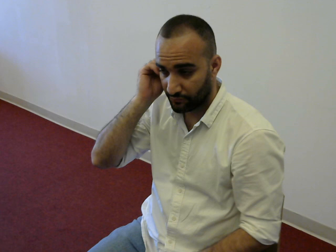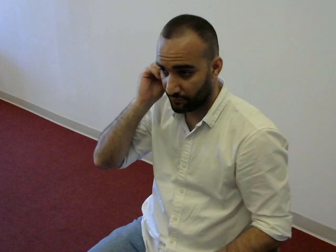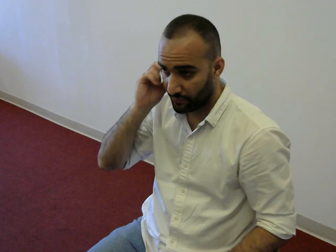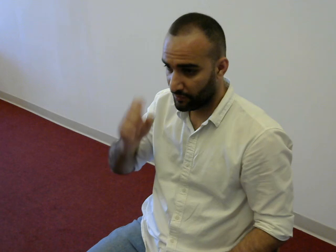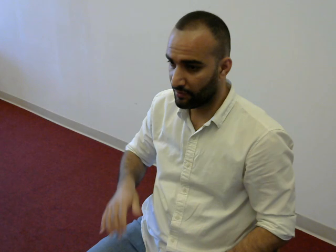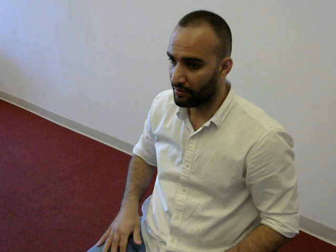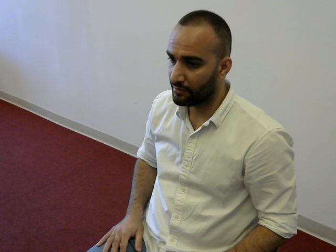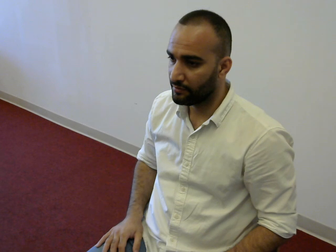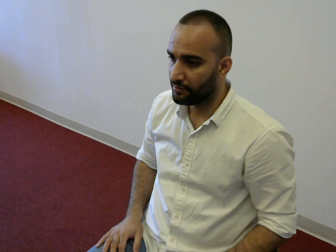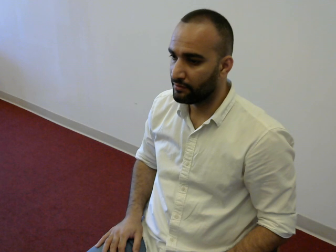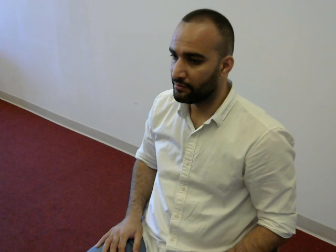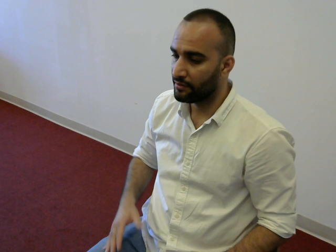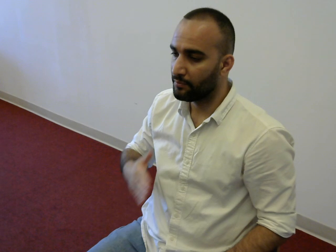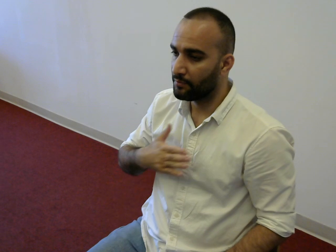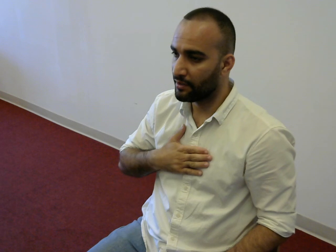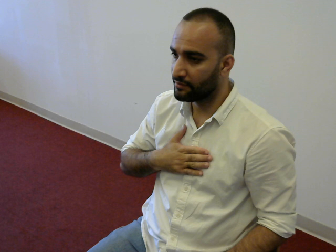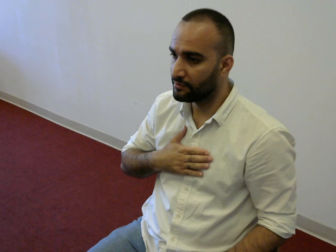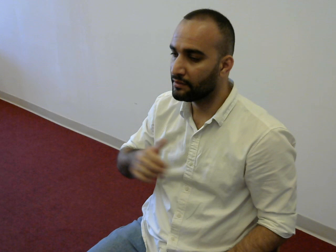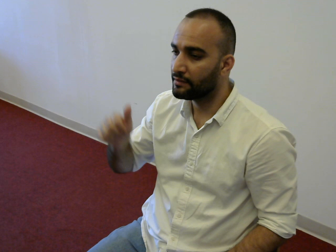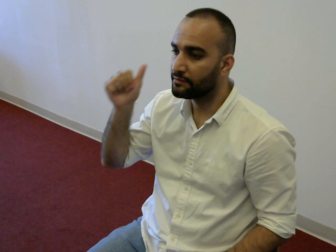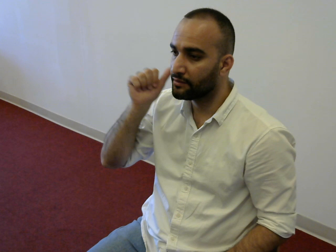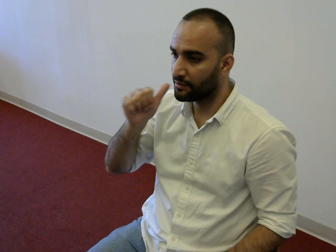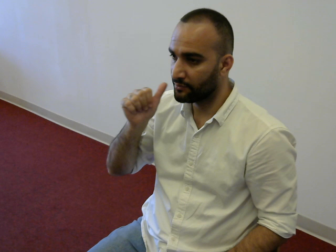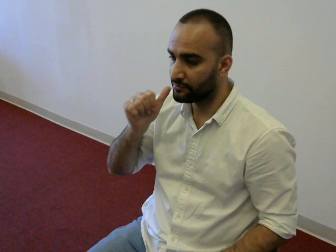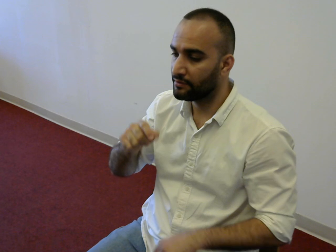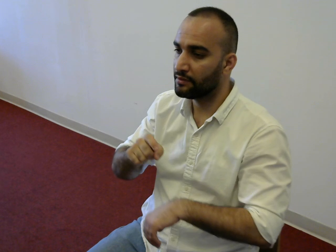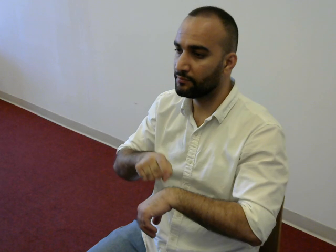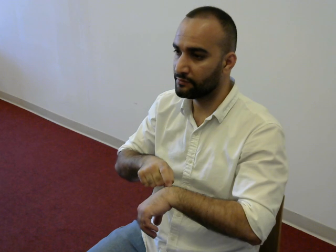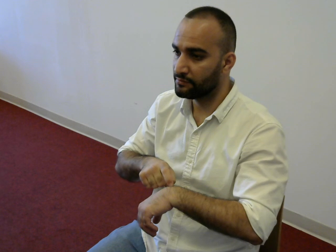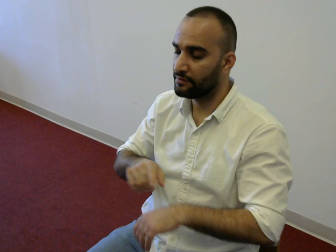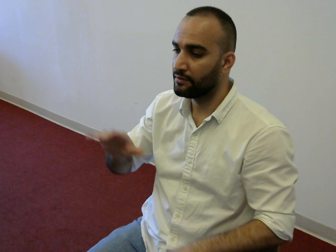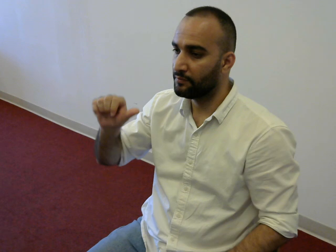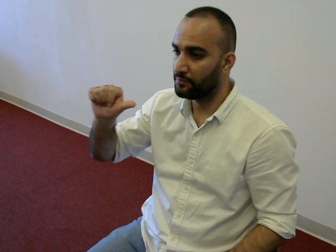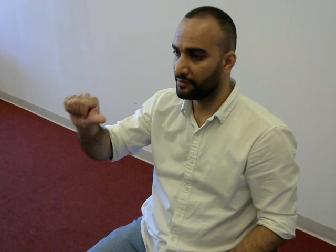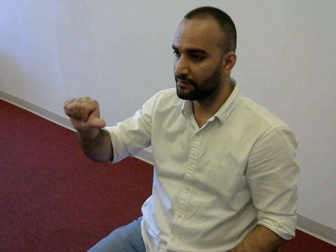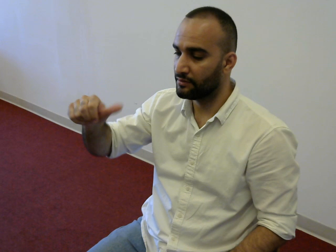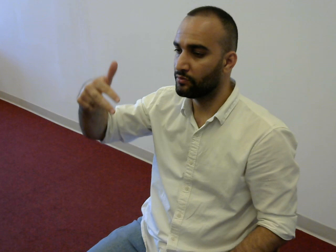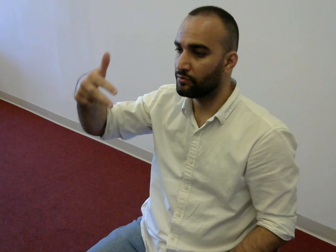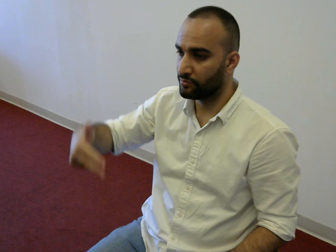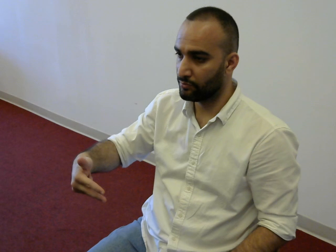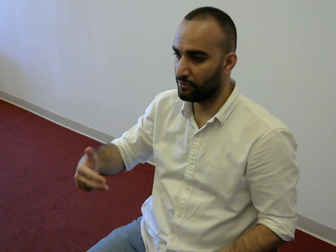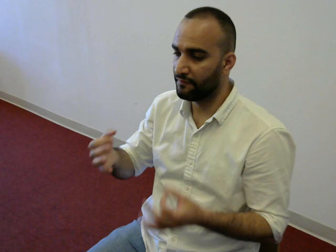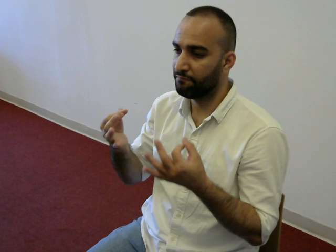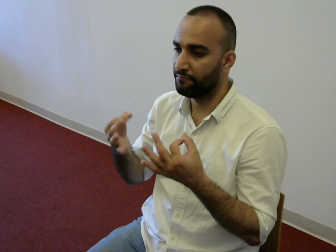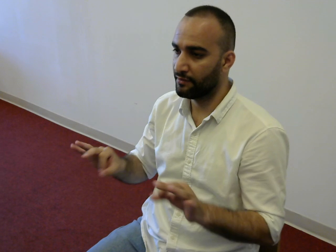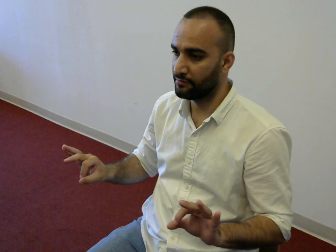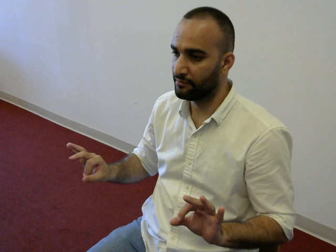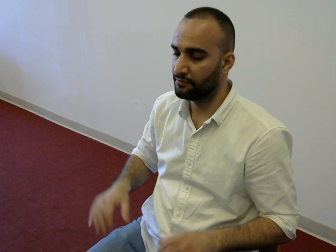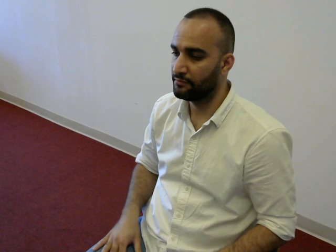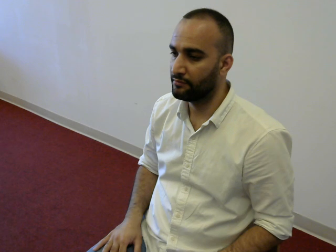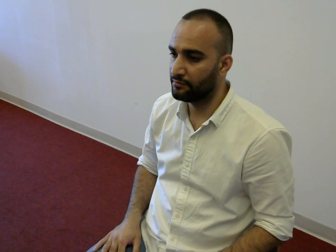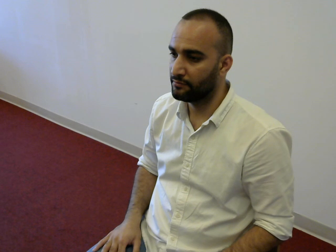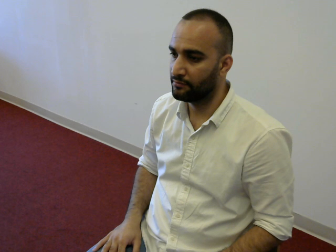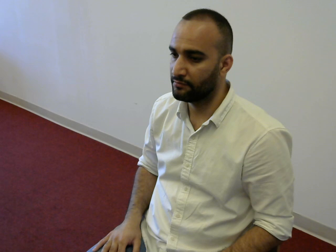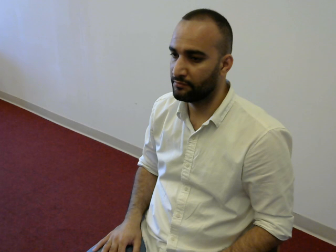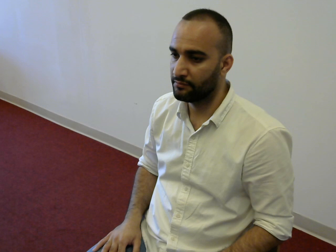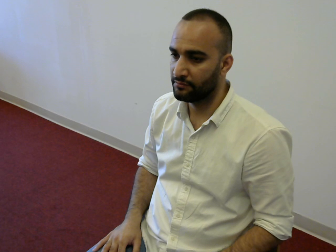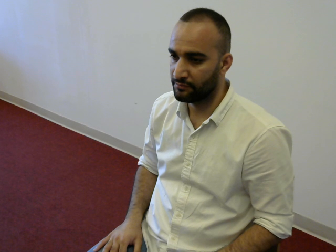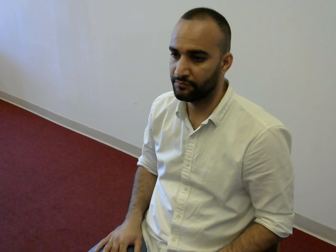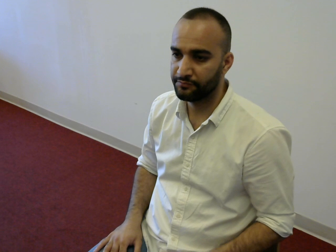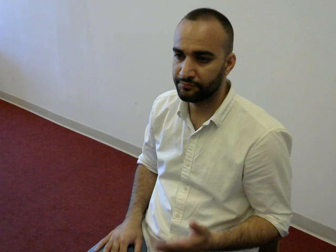Mən sabah saat birin yarısı boşam